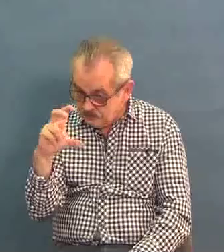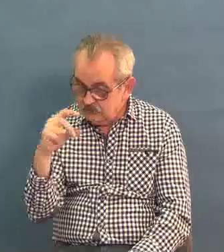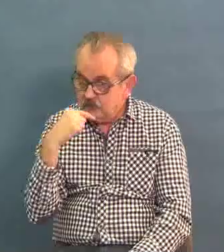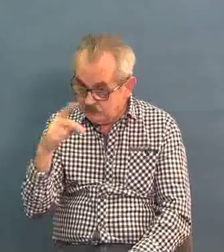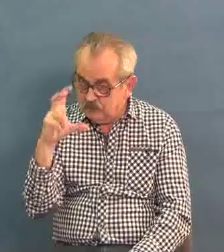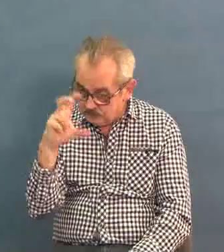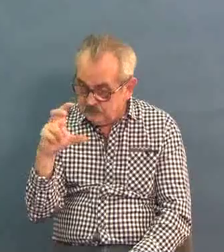Mówisz - czwartek.